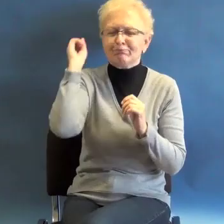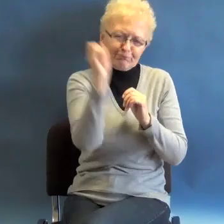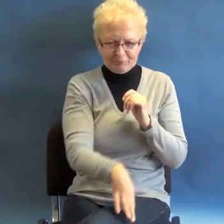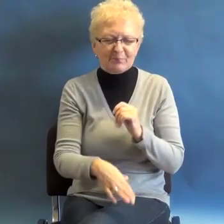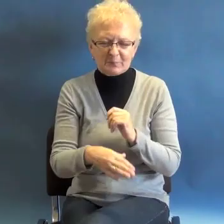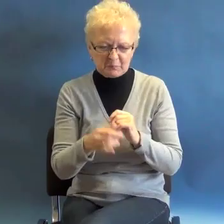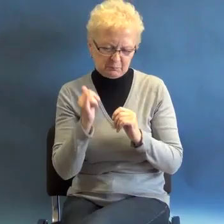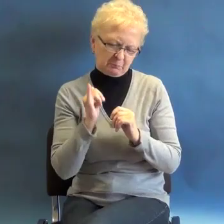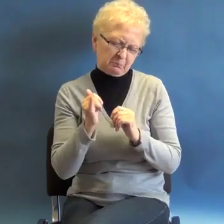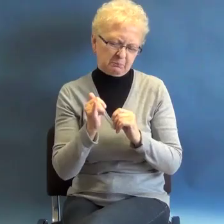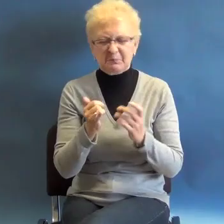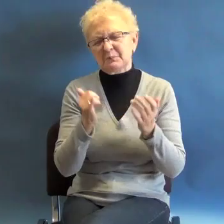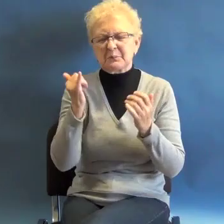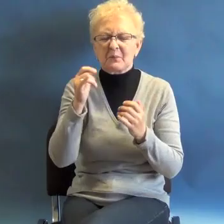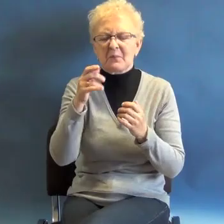Policjant się zastanawia.